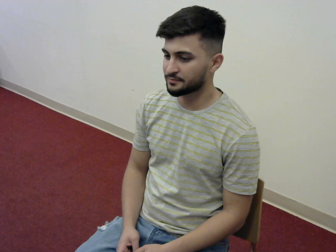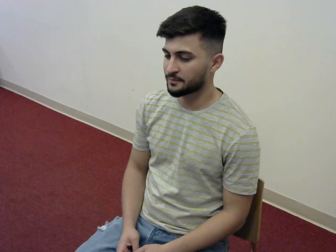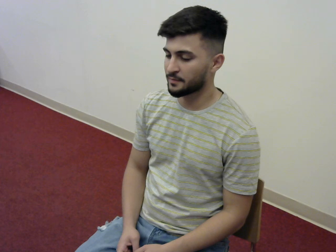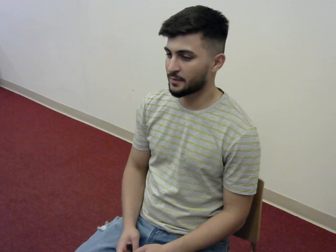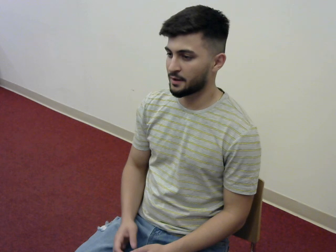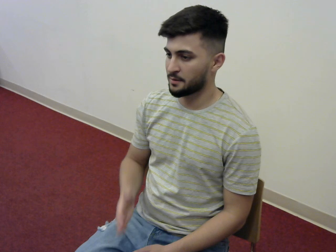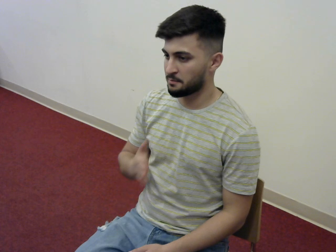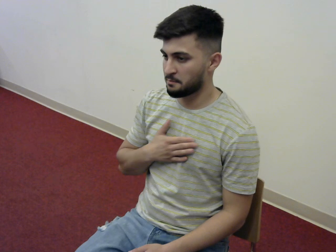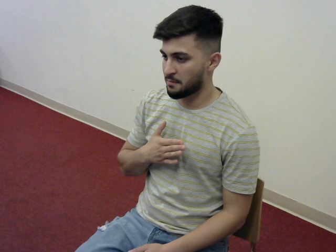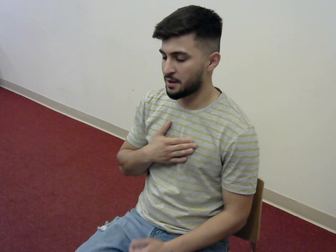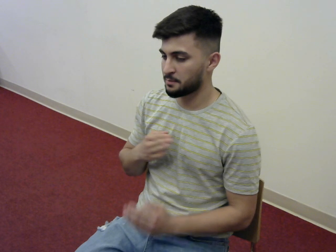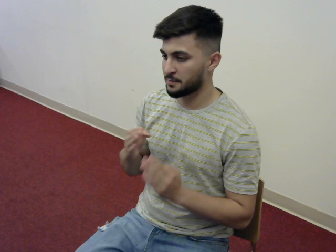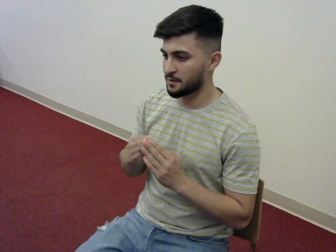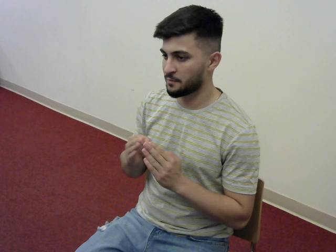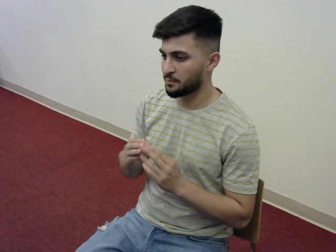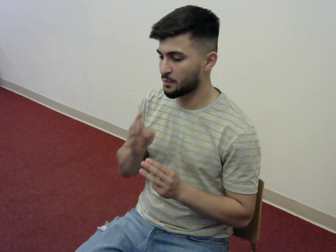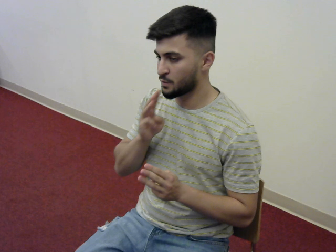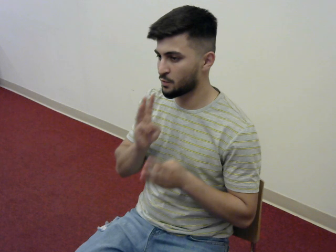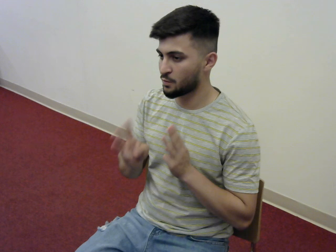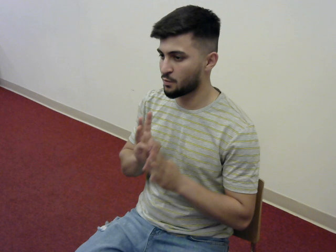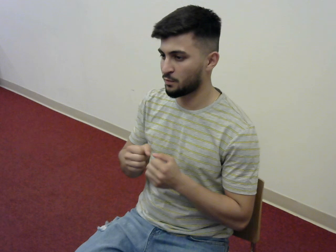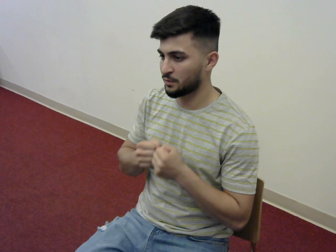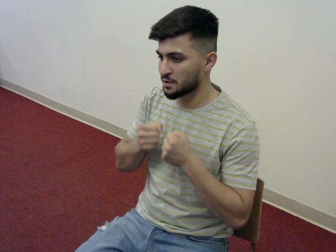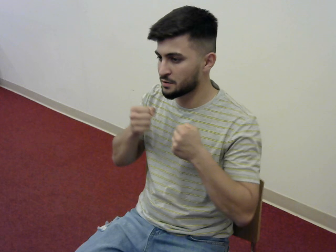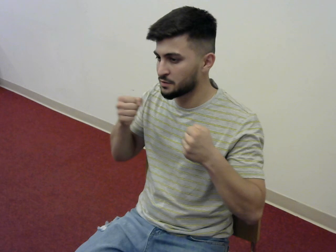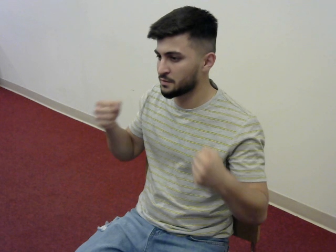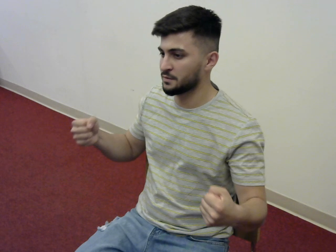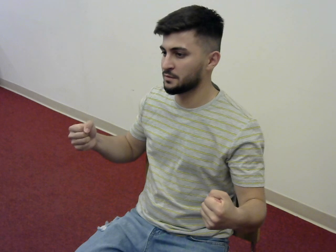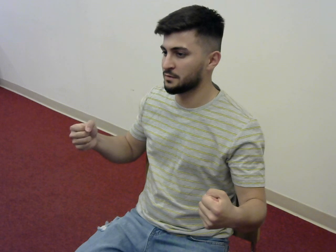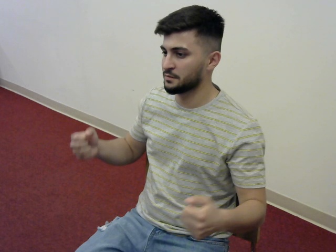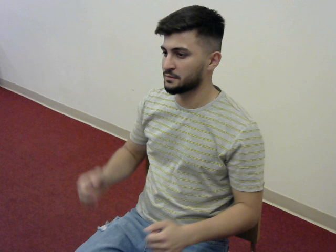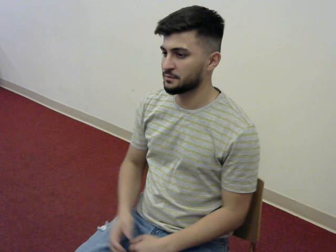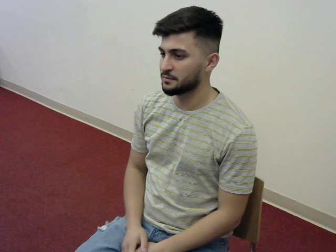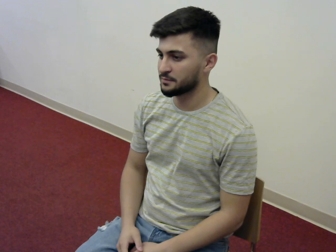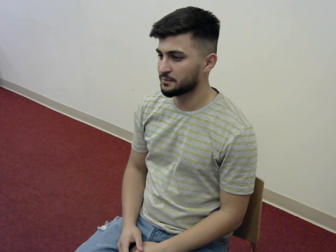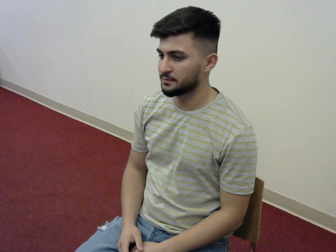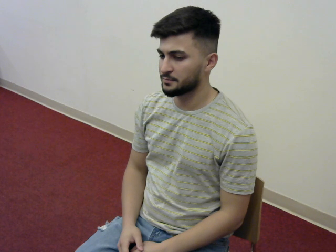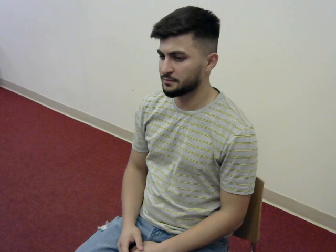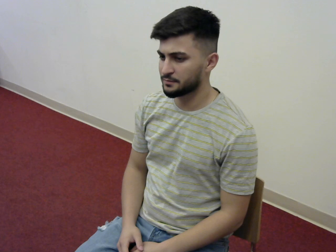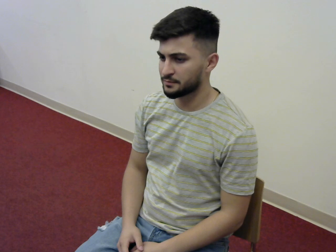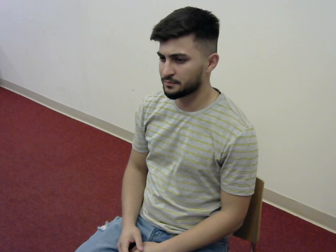Mənim evimin mətbəxi genişdir